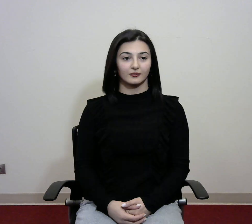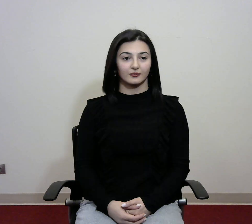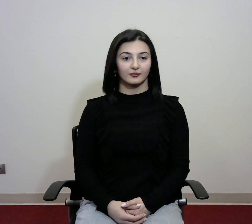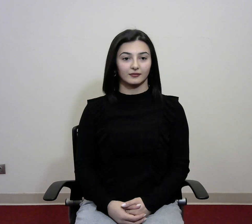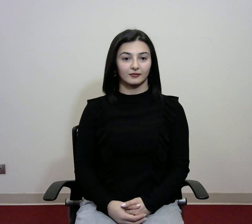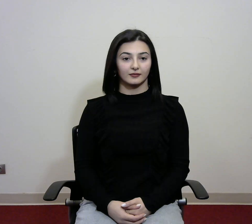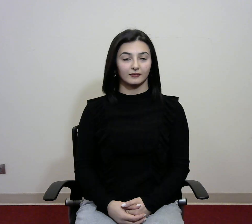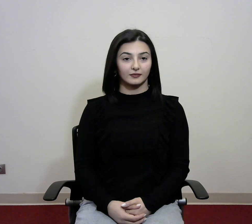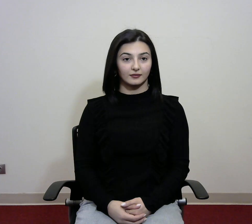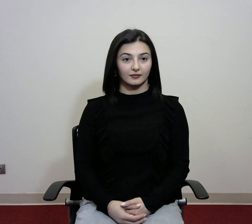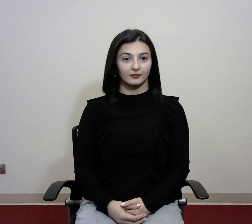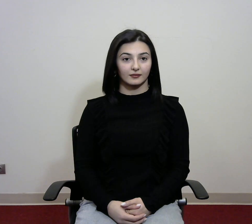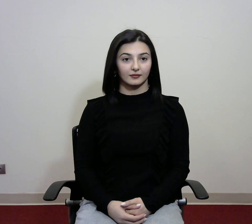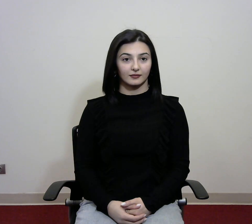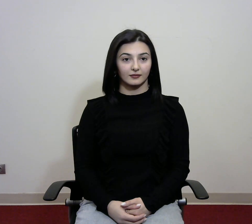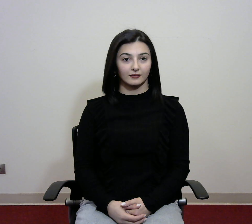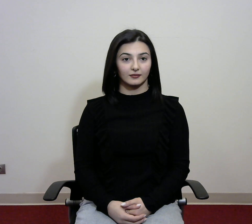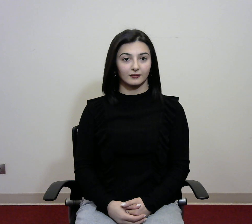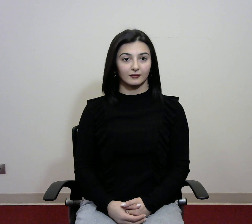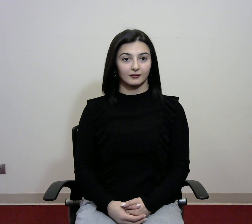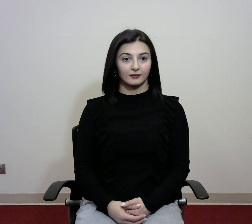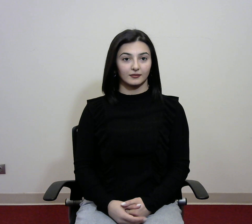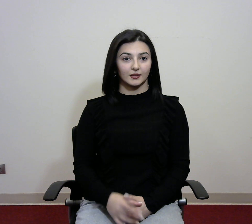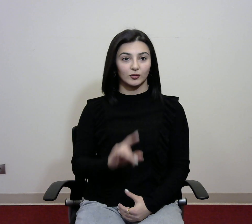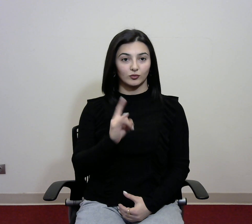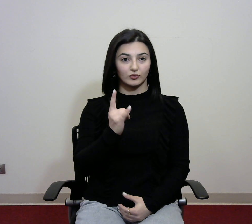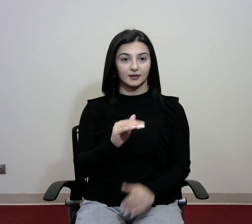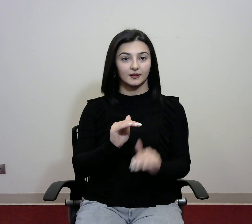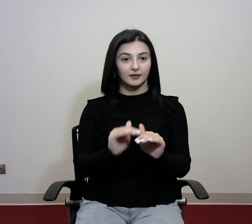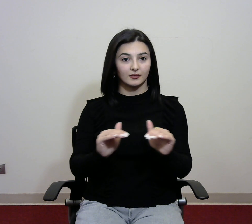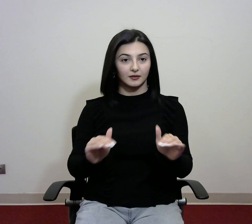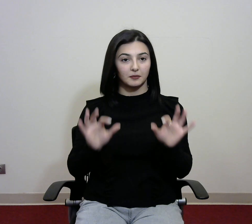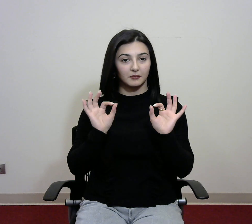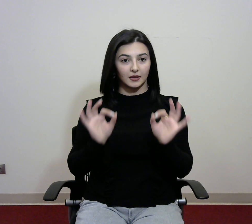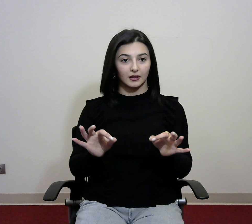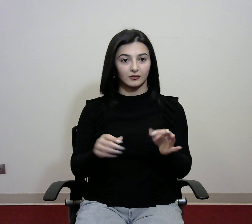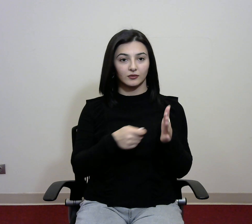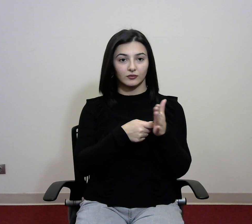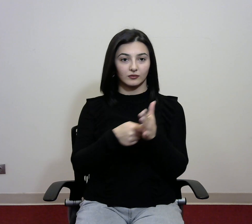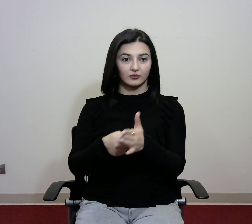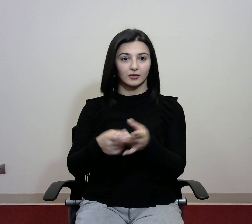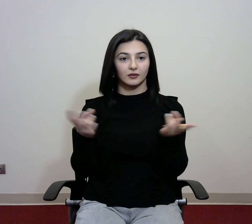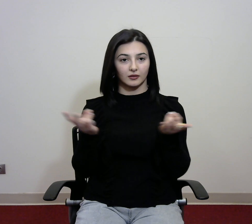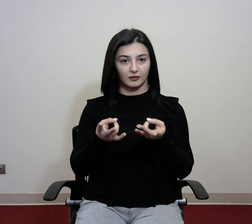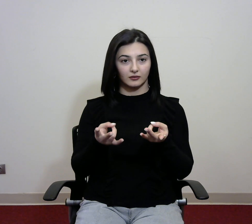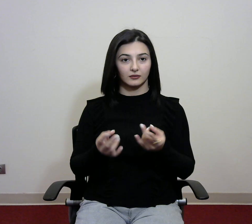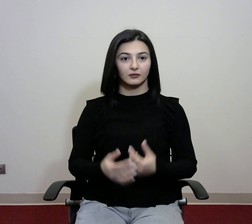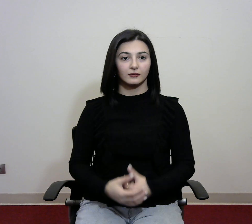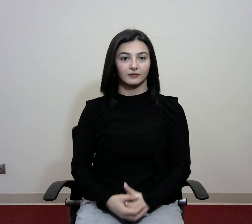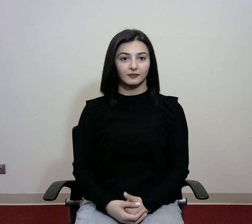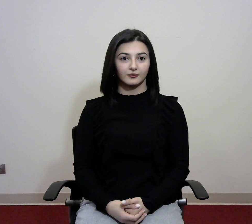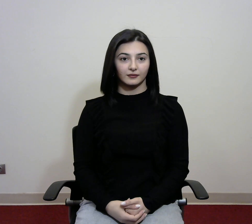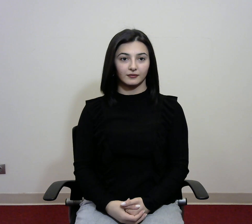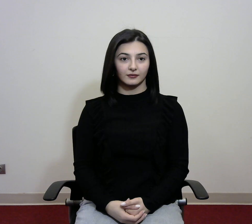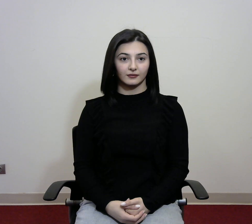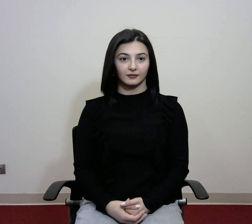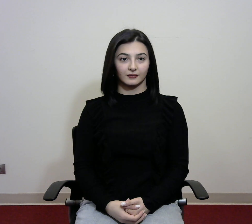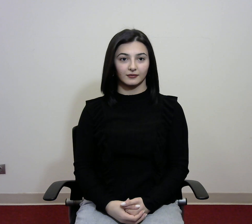Uşaqları düzgün qidalandırmaq lazımdır